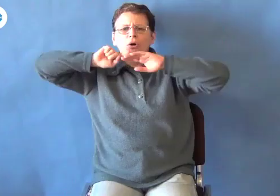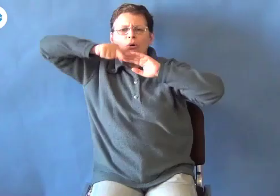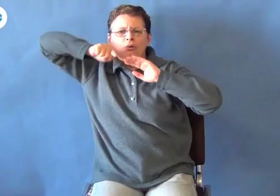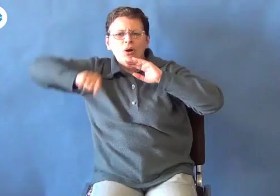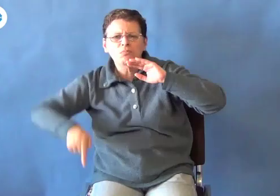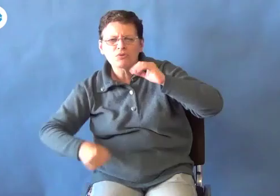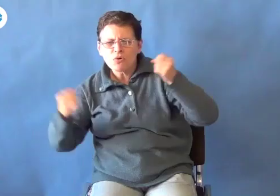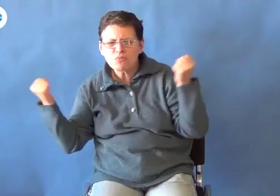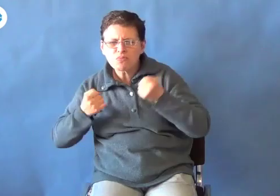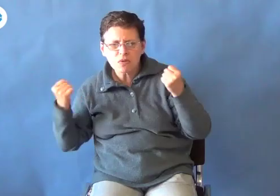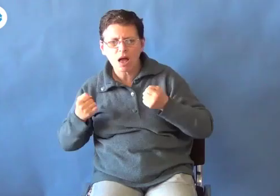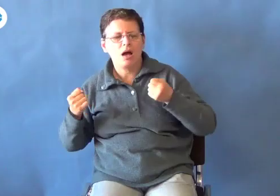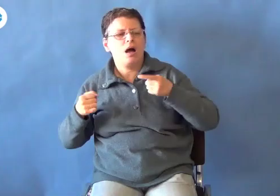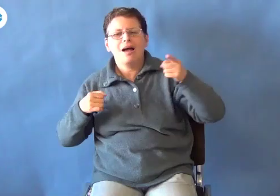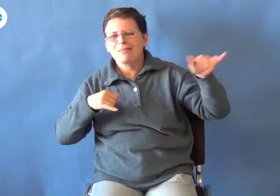Okropnie głęboko.